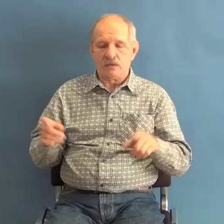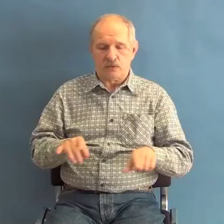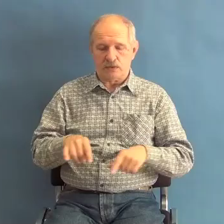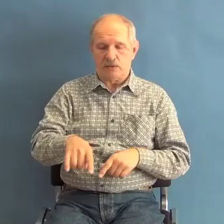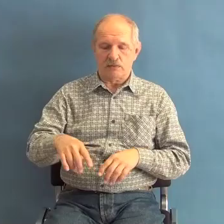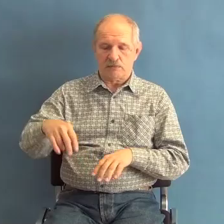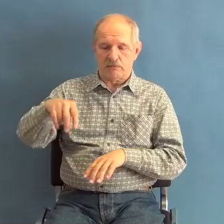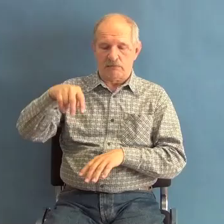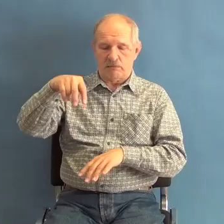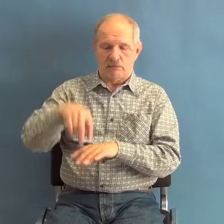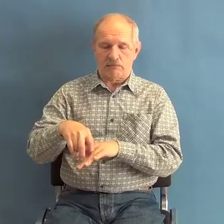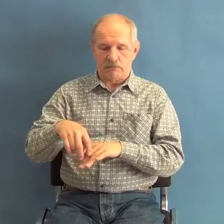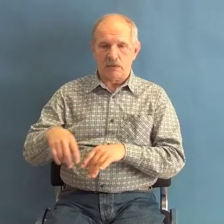Na znaku stoi człowiek.